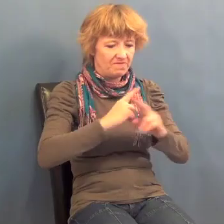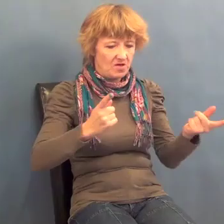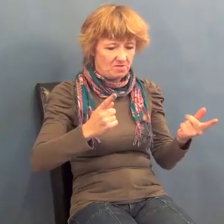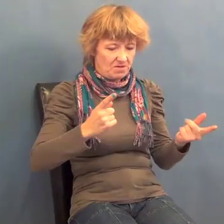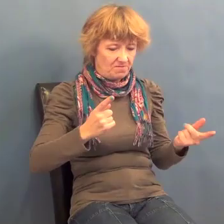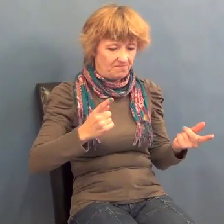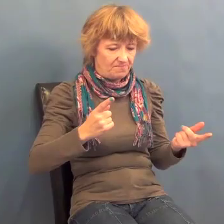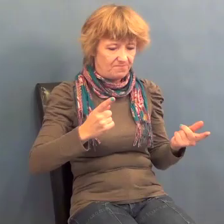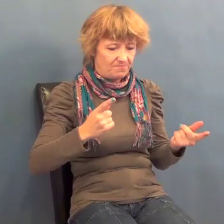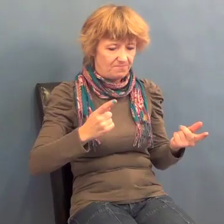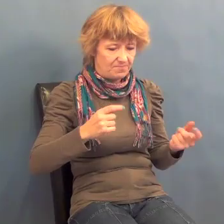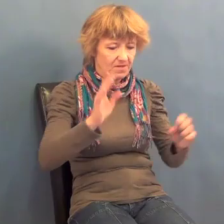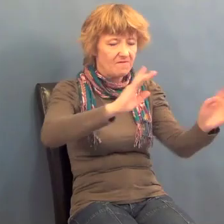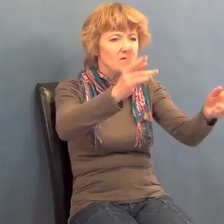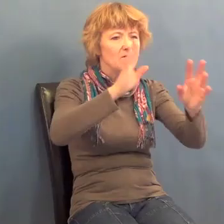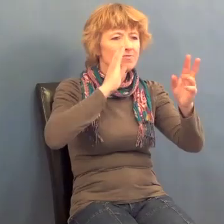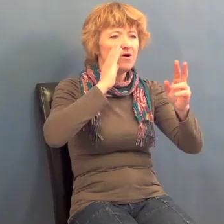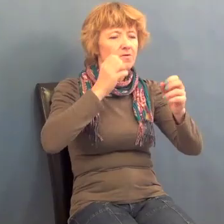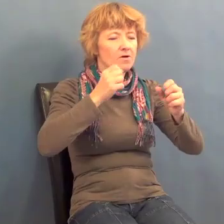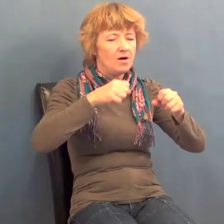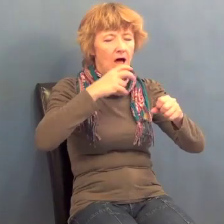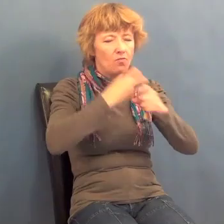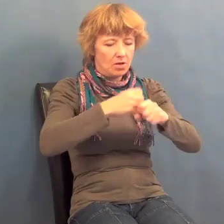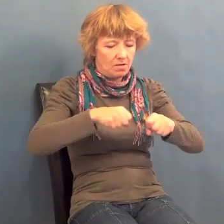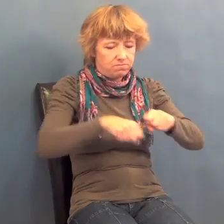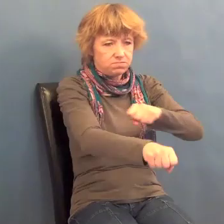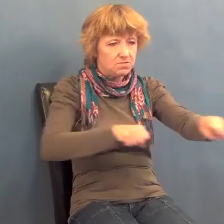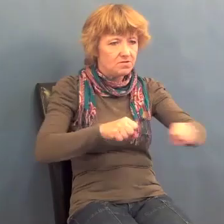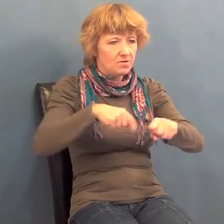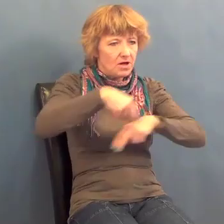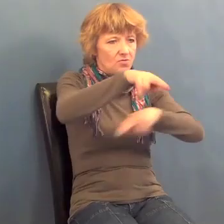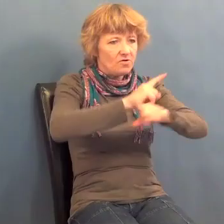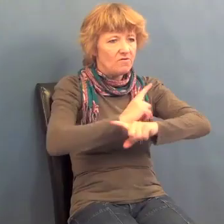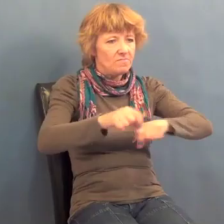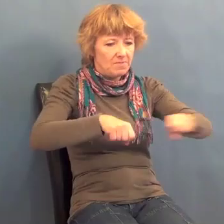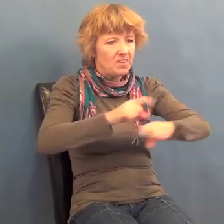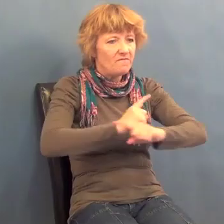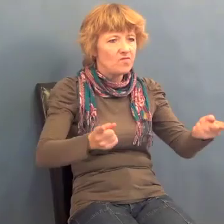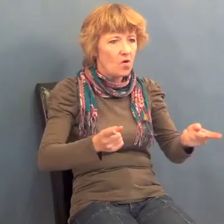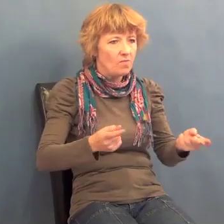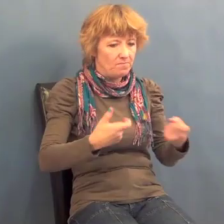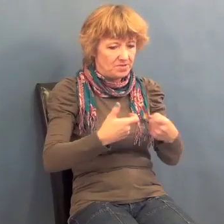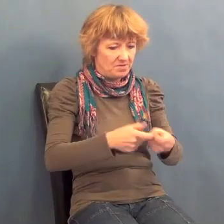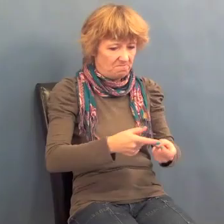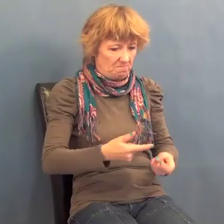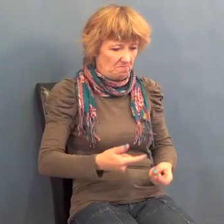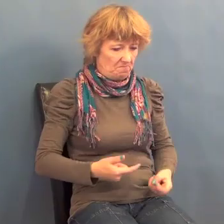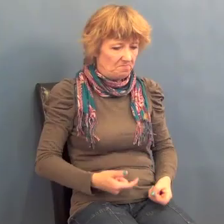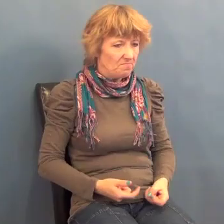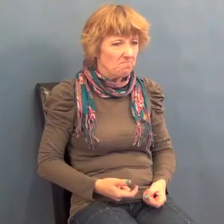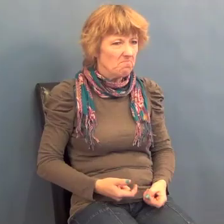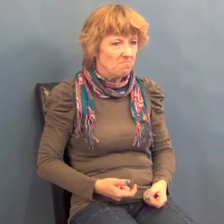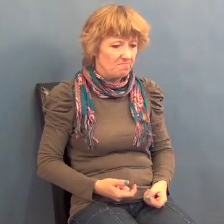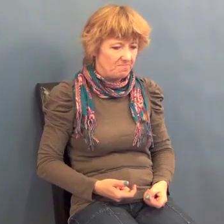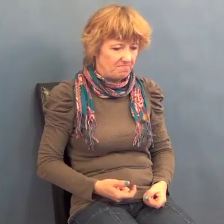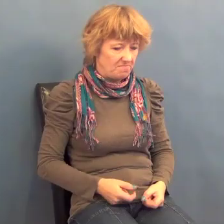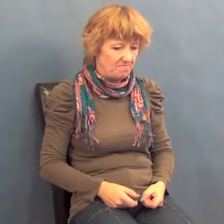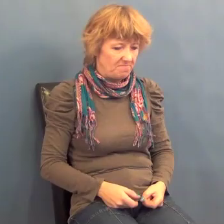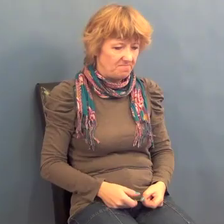Nie wolno, prawdopodobnie to automatyczna drezyna.